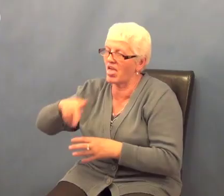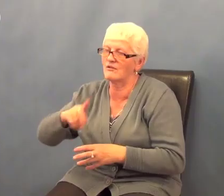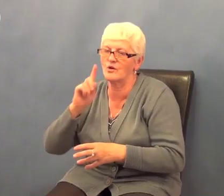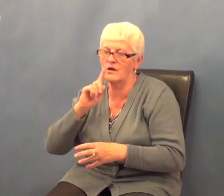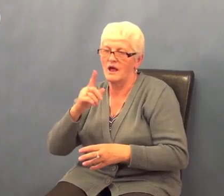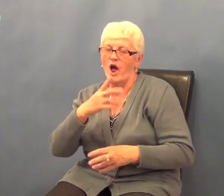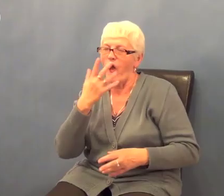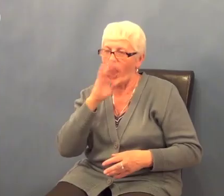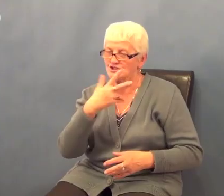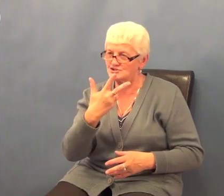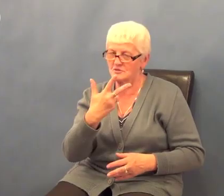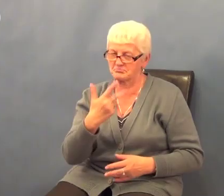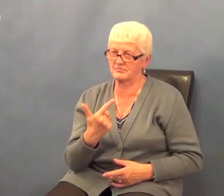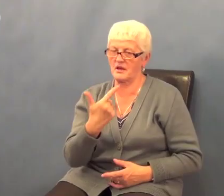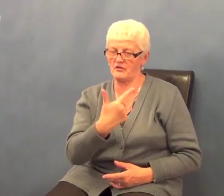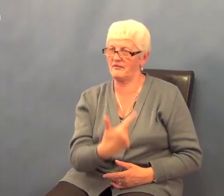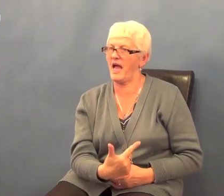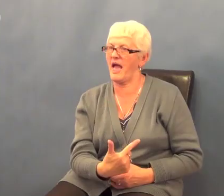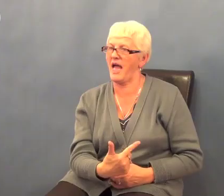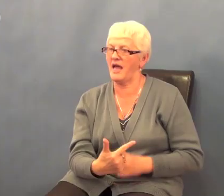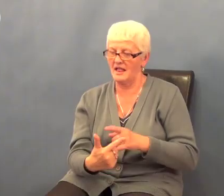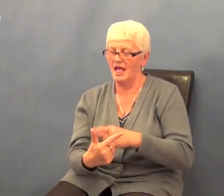Chłopak... były trzy kosze i zostały dwa.